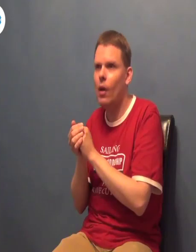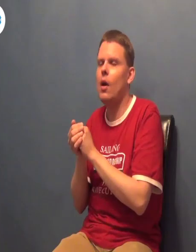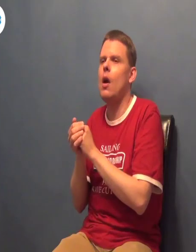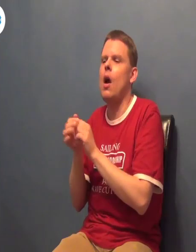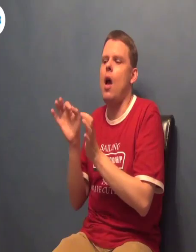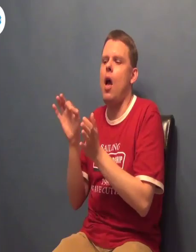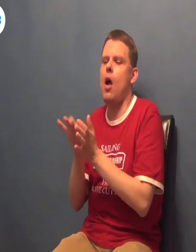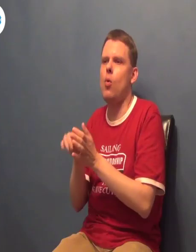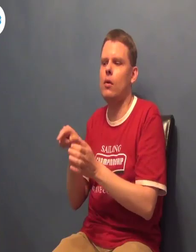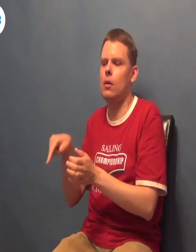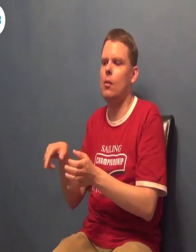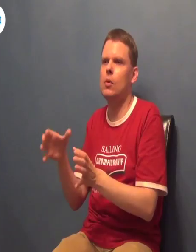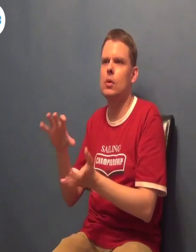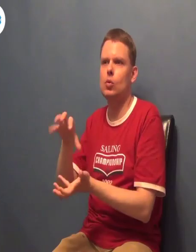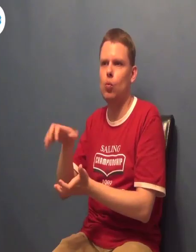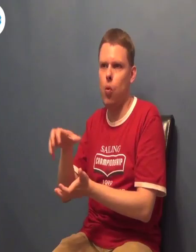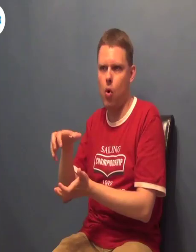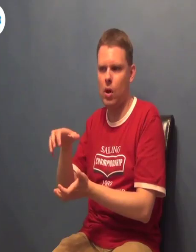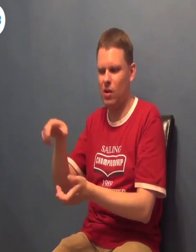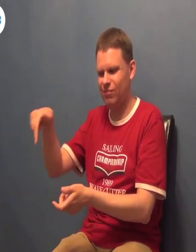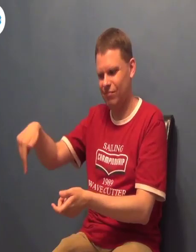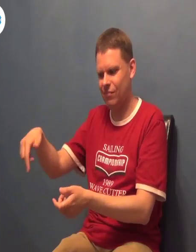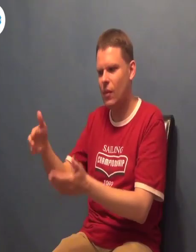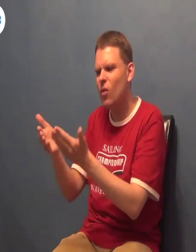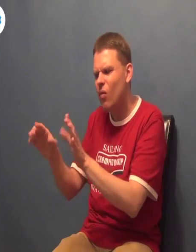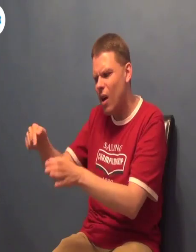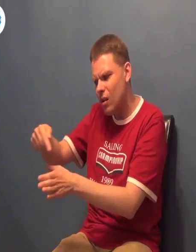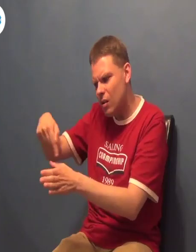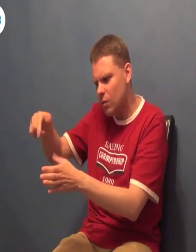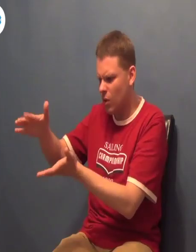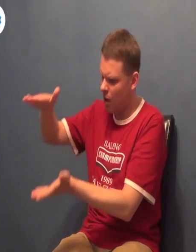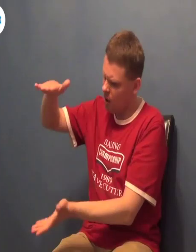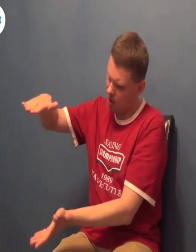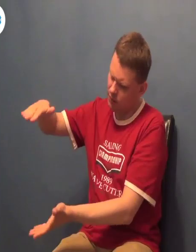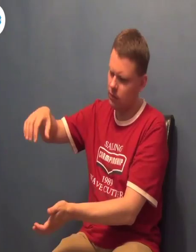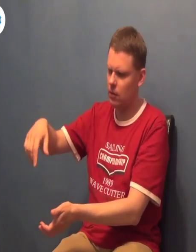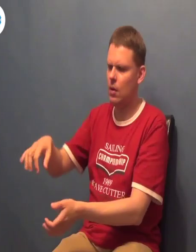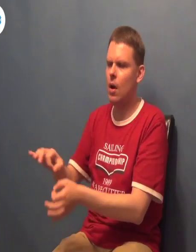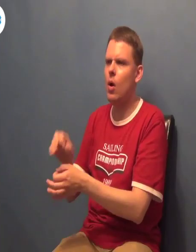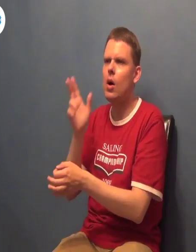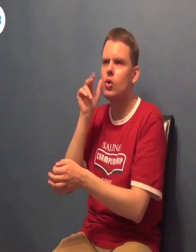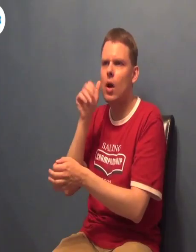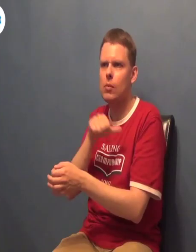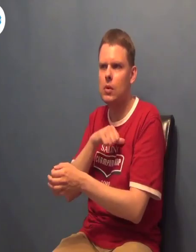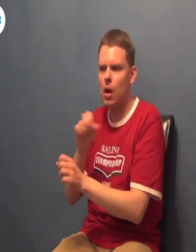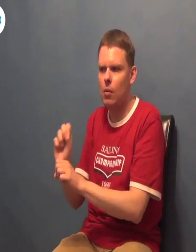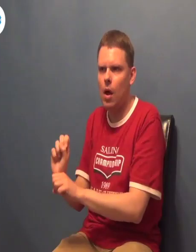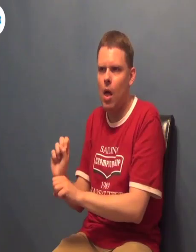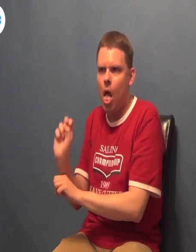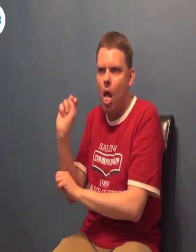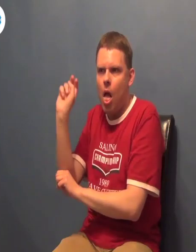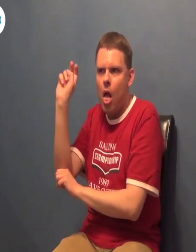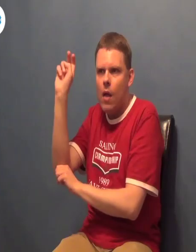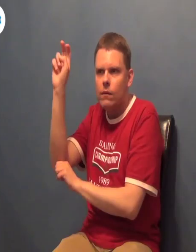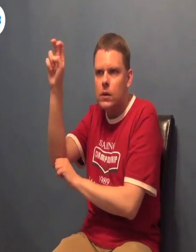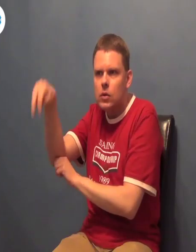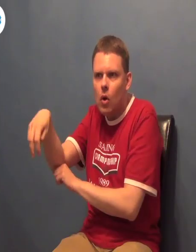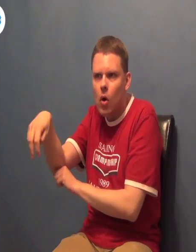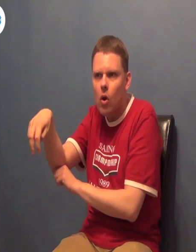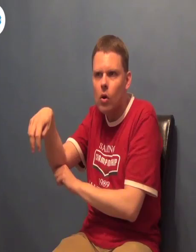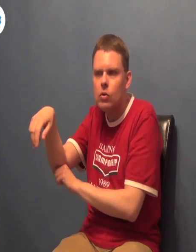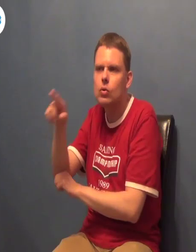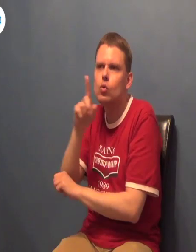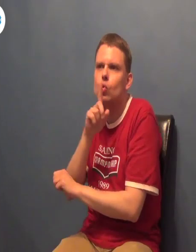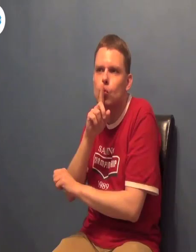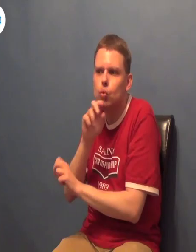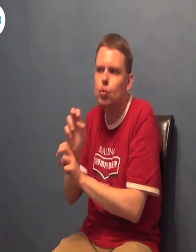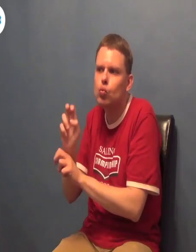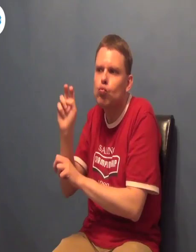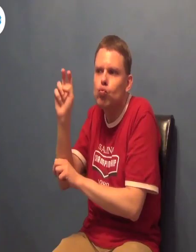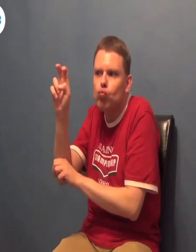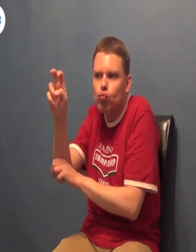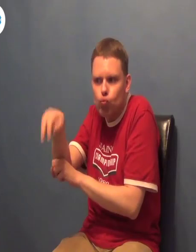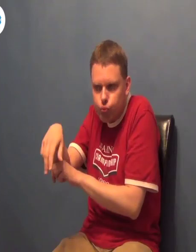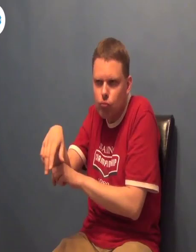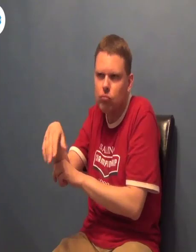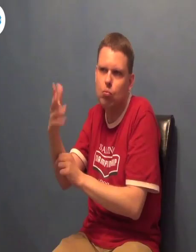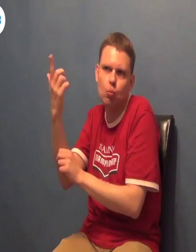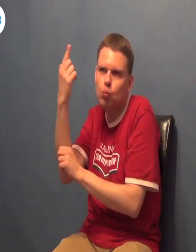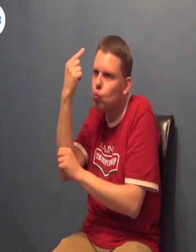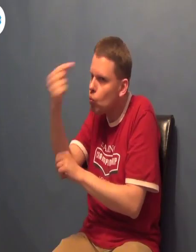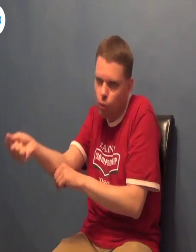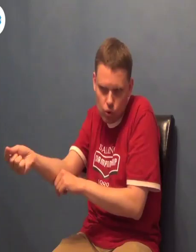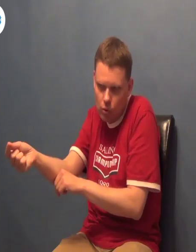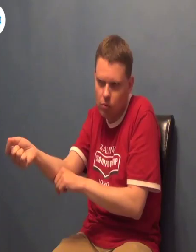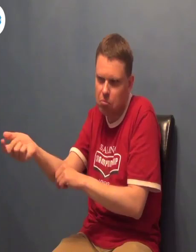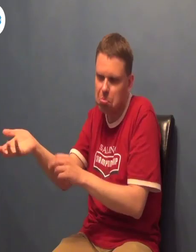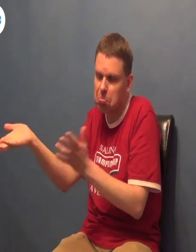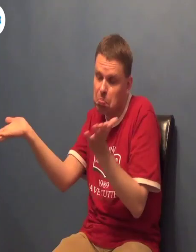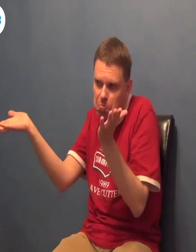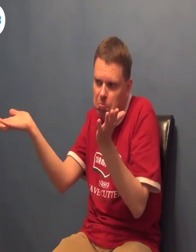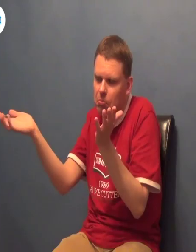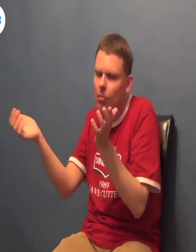W pewnym momencie ze słoika, wysokiego słoika, z jego środka wyskakuje sama żabka, po cichu wyskakuje i idzie sobie, nie wiadomo gdzie.